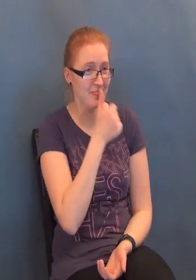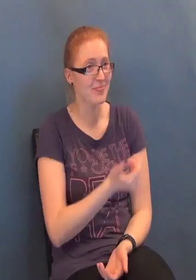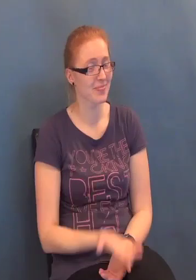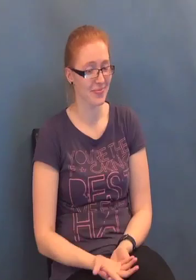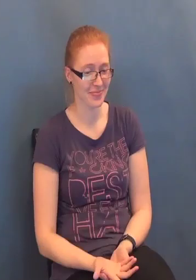Nie mogę.